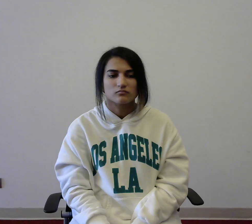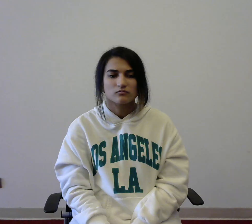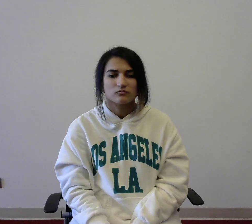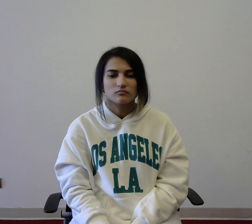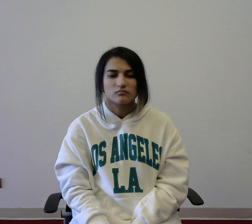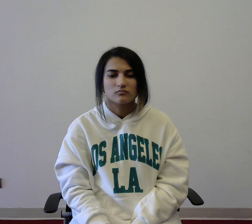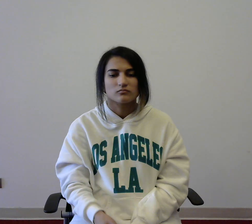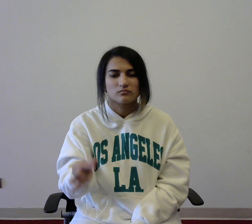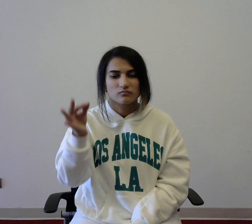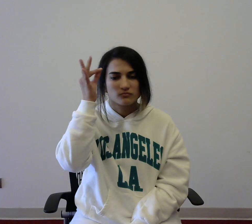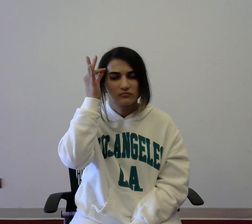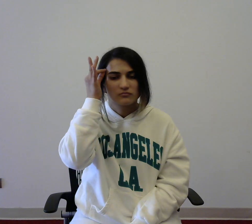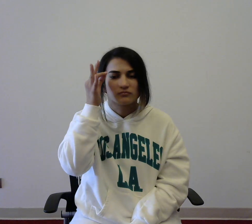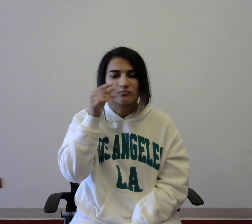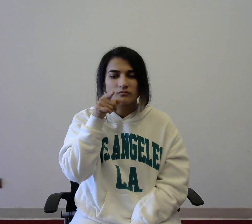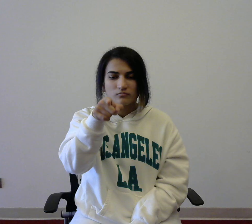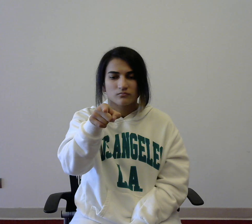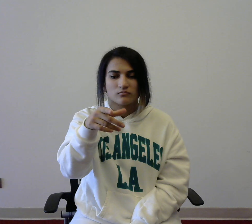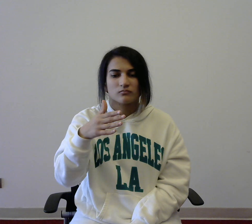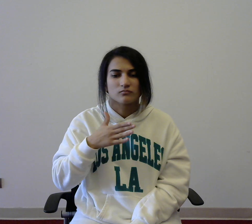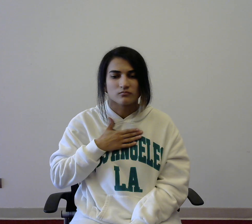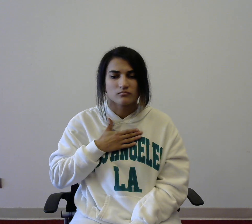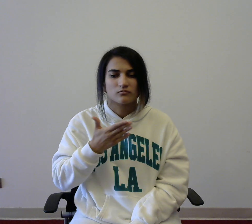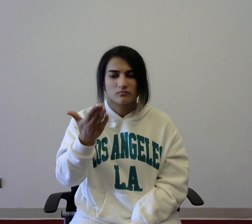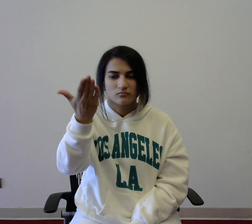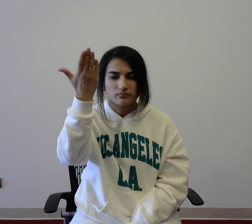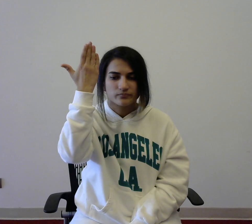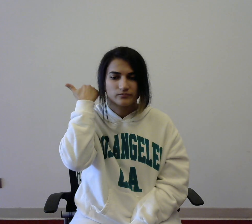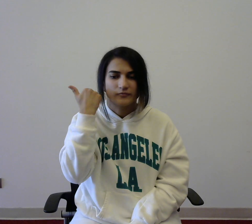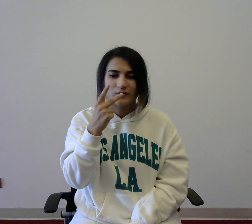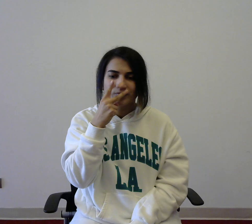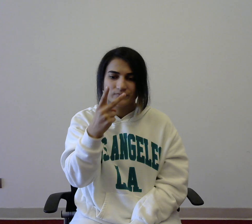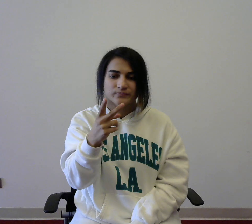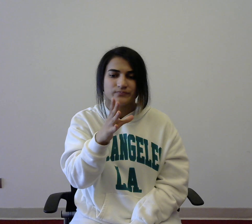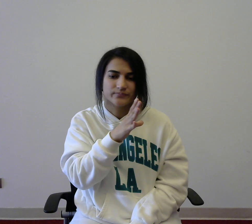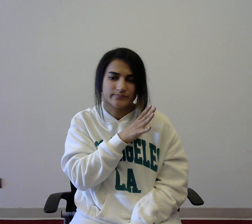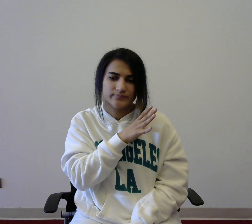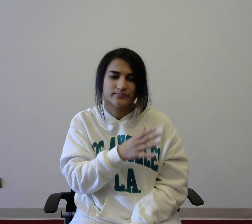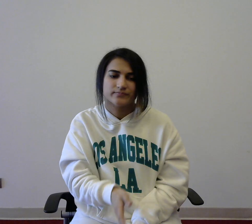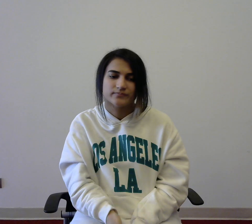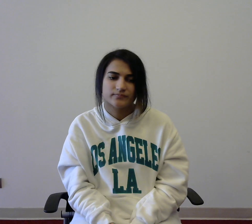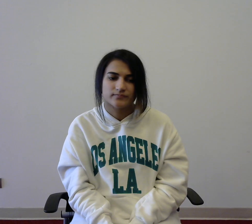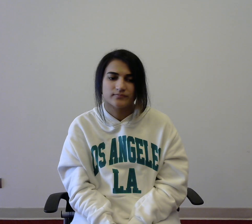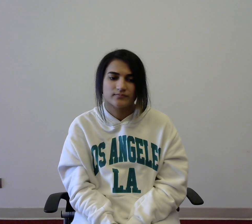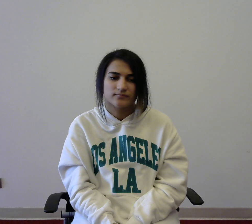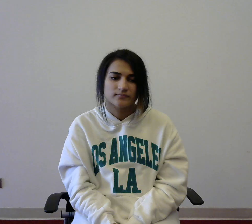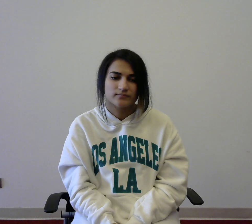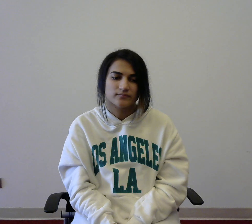Xatırladım, səni mən əvvəl də görmüşəm